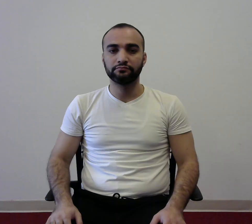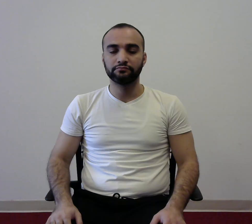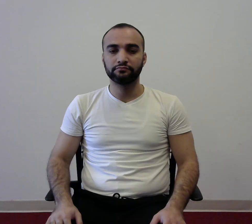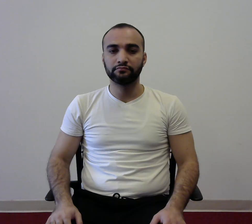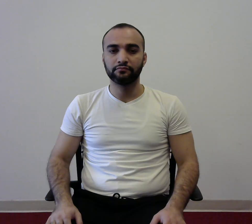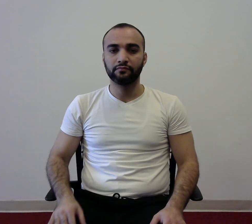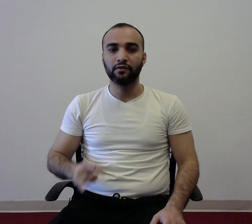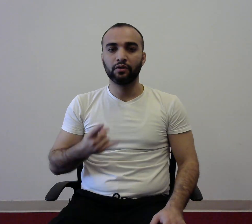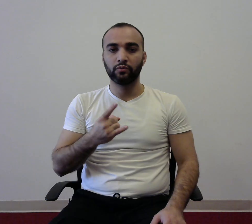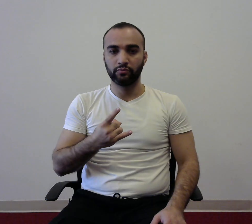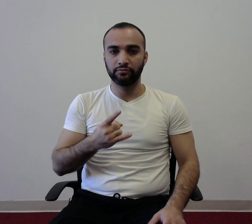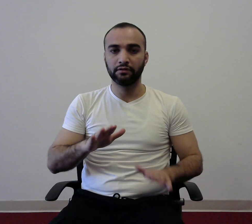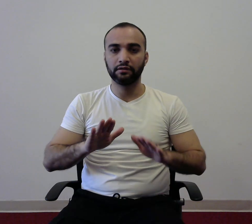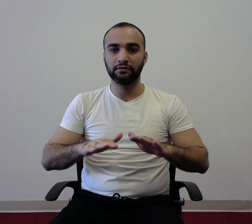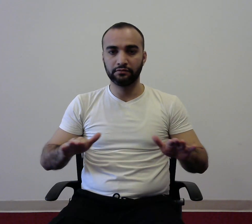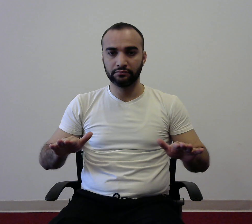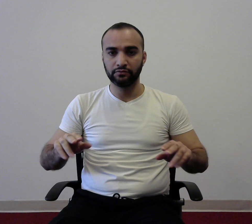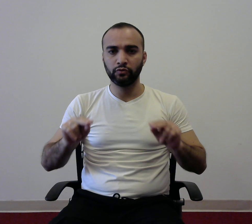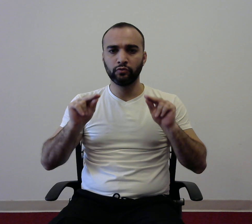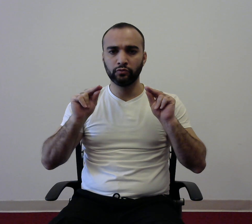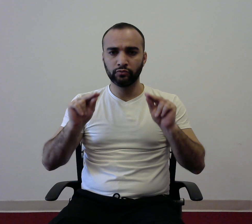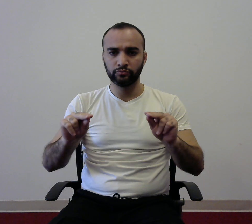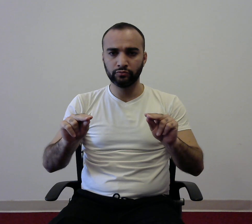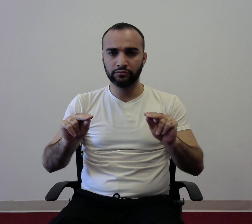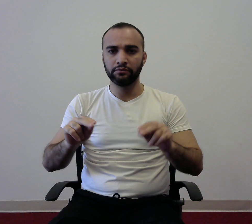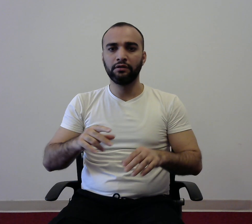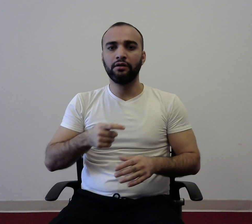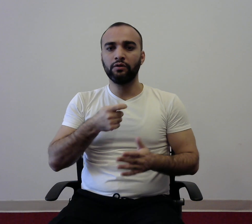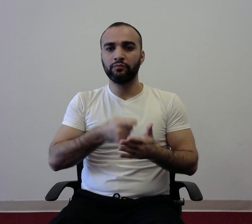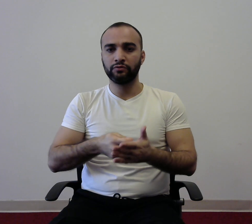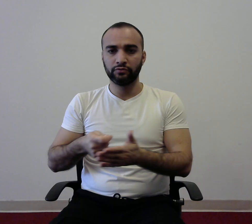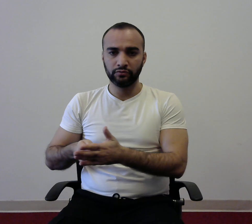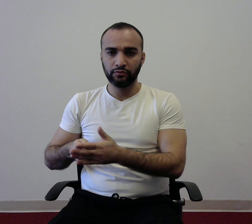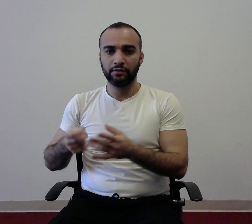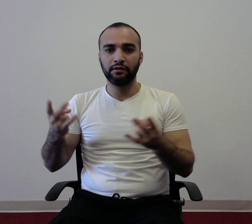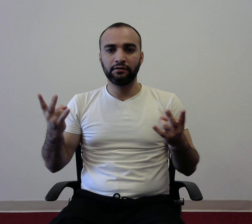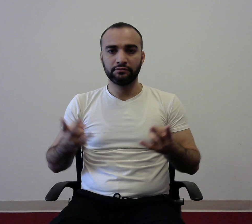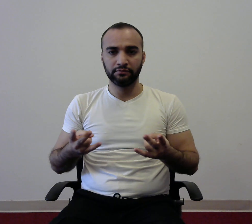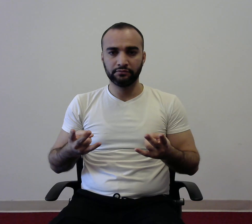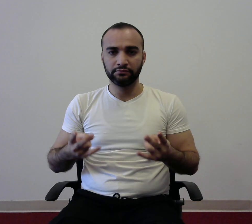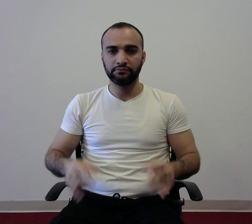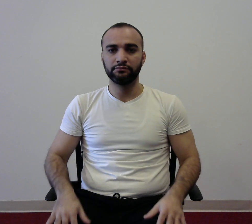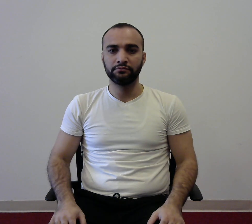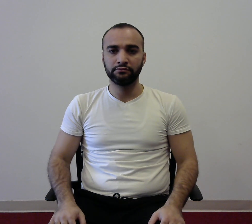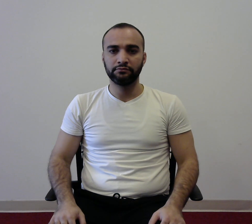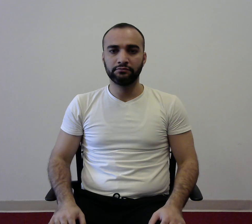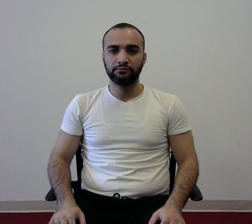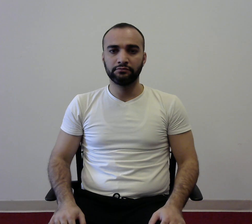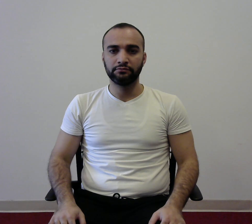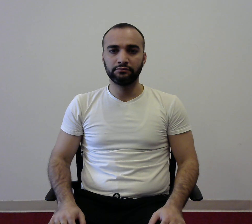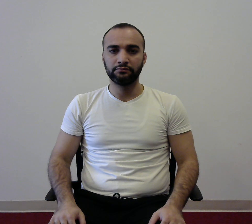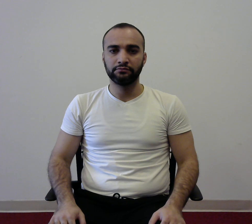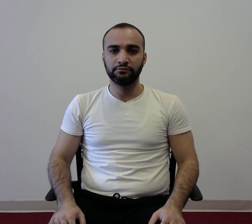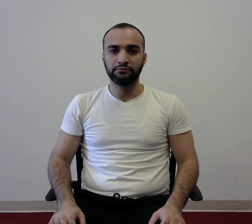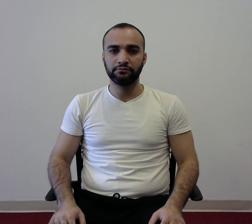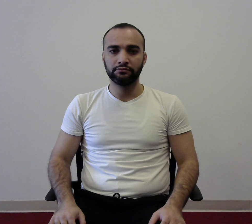Uşaqları düzgün qidalandırmaq lazımdır